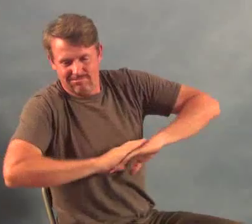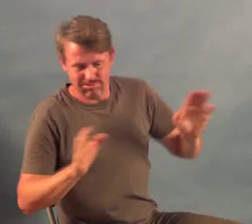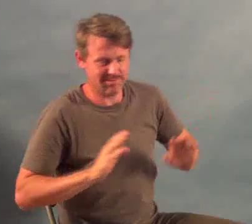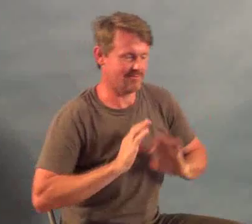Dobrze.